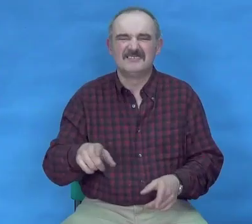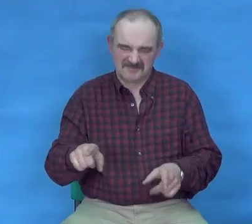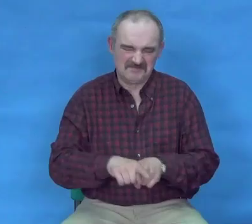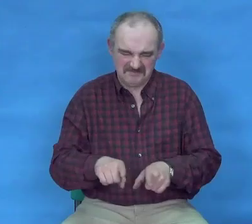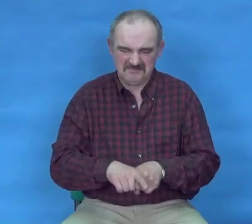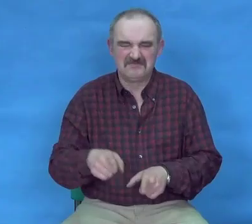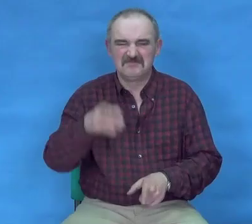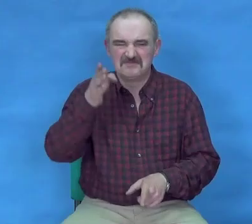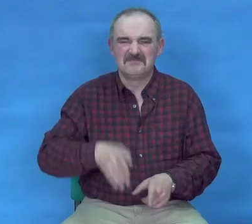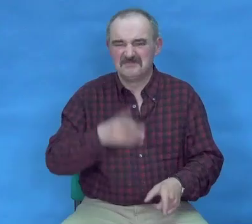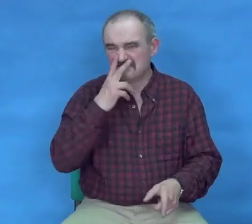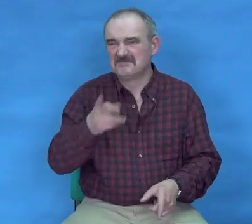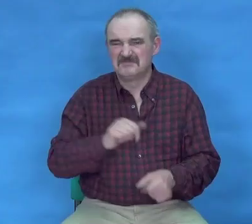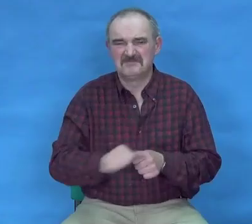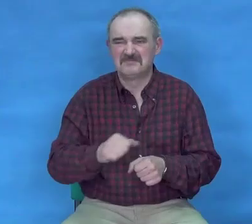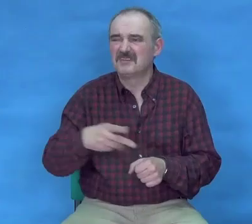Tak samo, widziałem, że są...